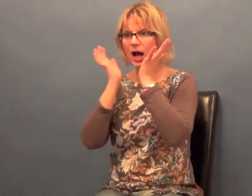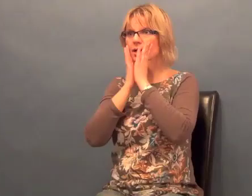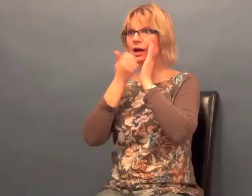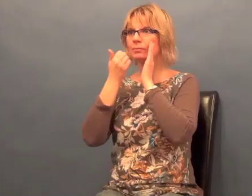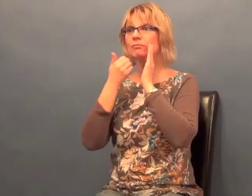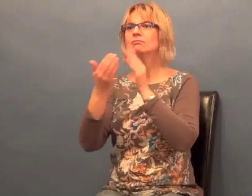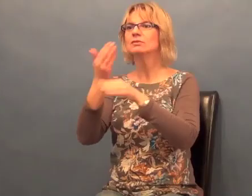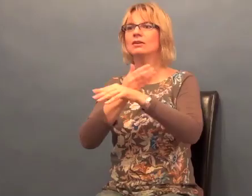Była zaskoczona, że jabłka zniknęły.